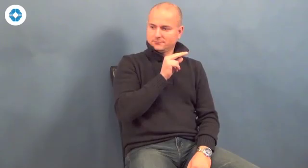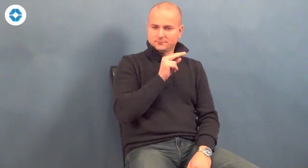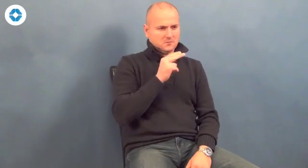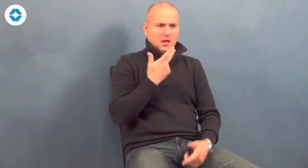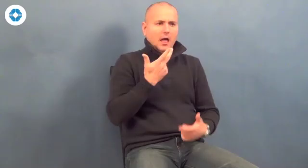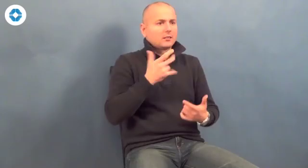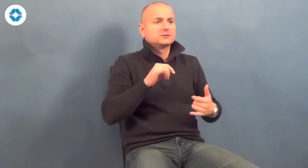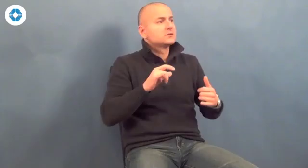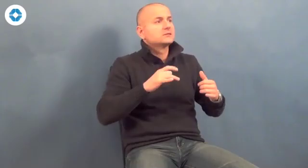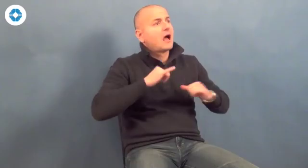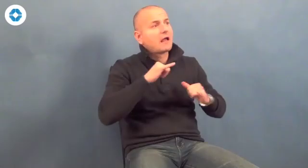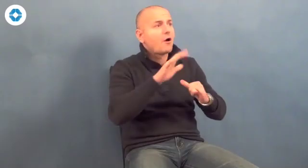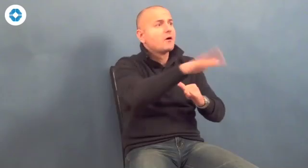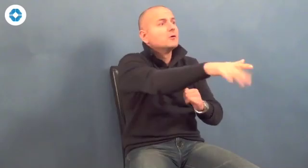Nie zareagował, nic nie powiedział.